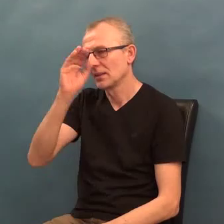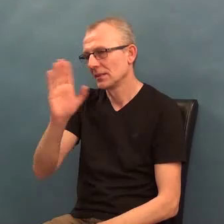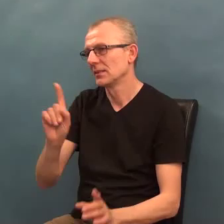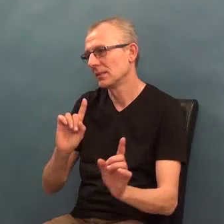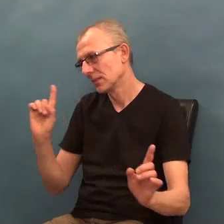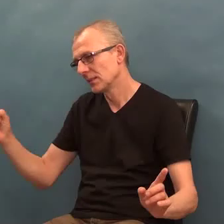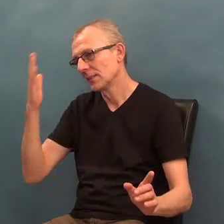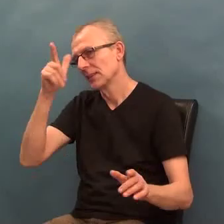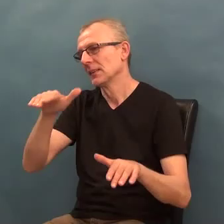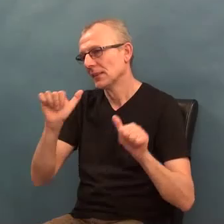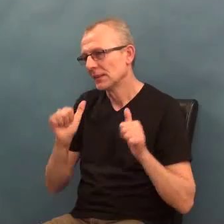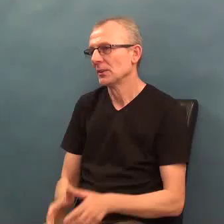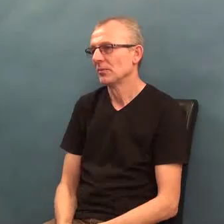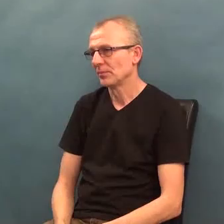Lepiej wiedzieć i tego unikać, lepiej iść w inną stronę i unikać tego.